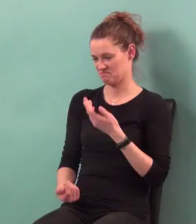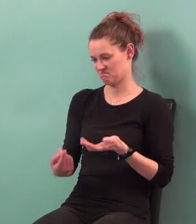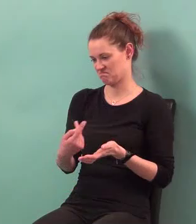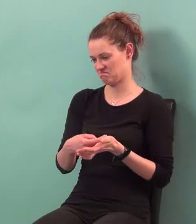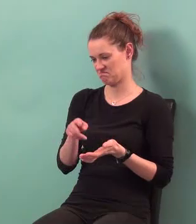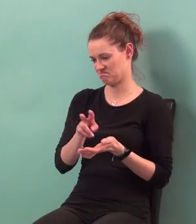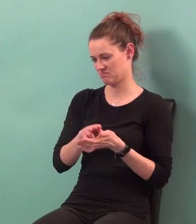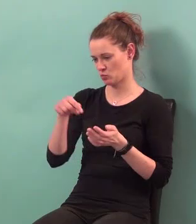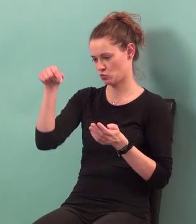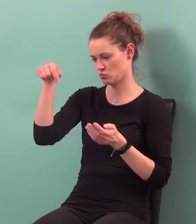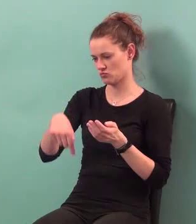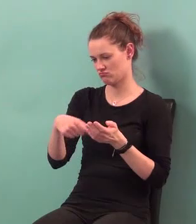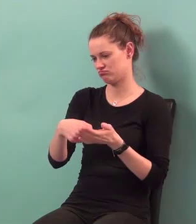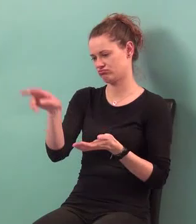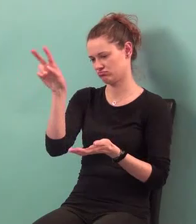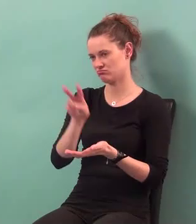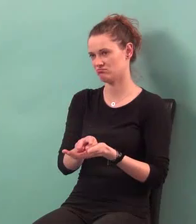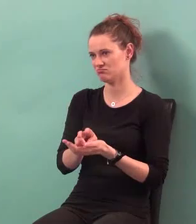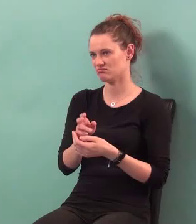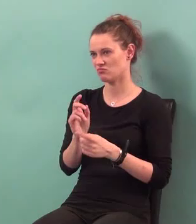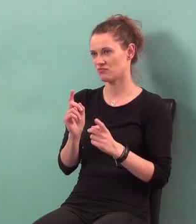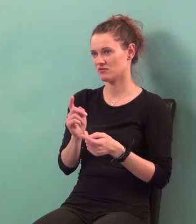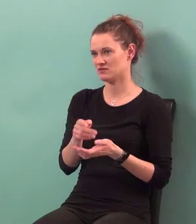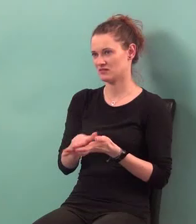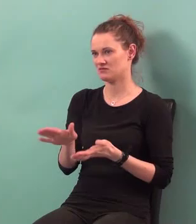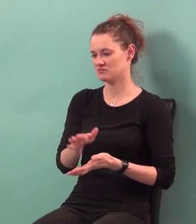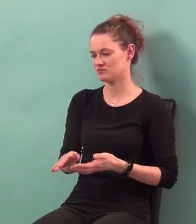Jest strzałka w dół, można się poślizgnąć.